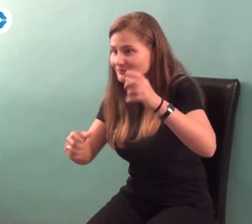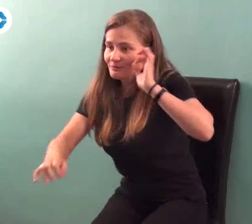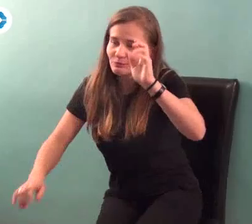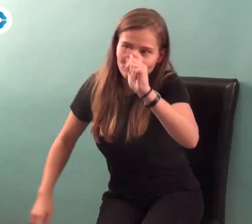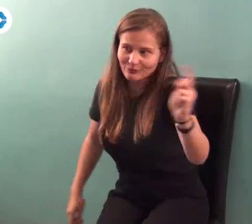Charlie podchodzi.